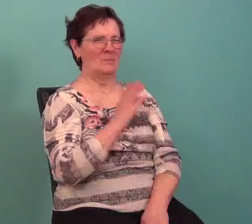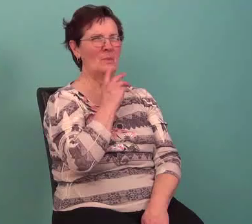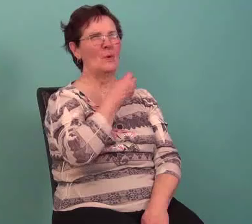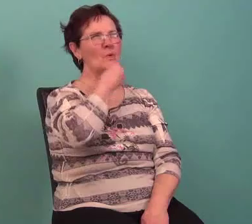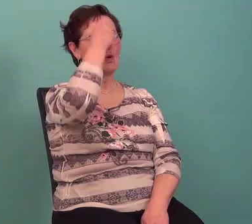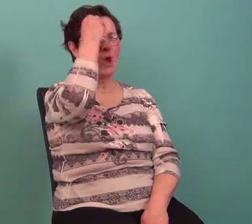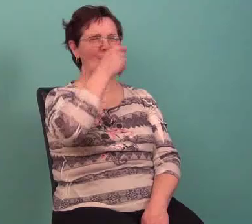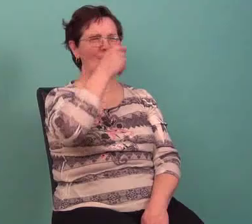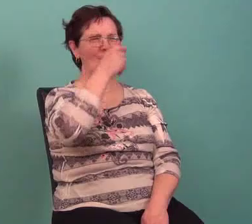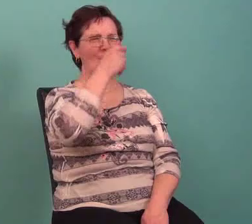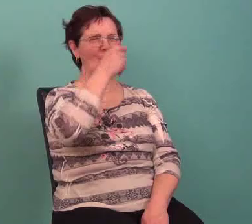Podobny do ducha świętego.